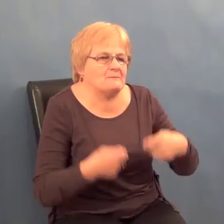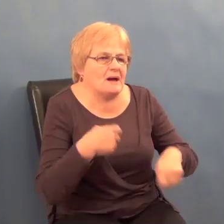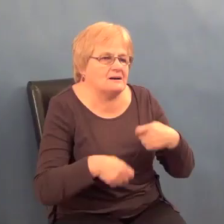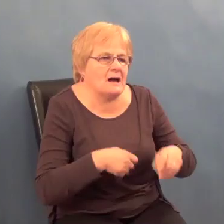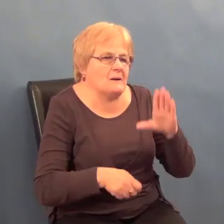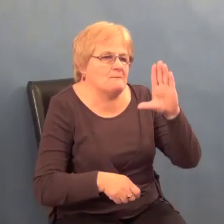Bęben.